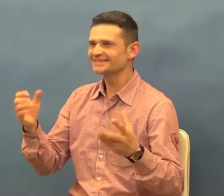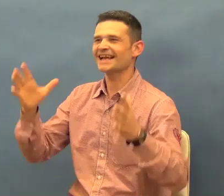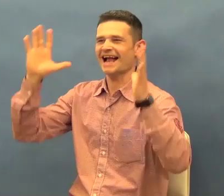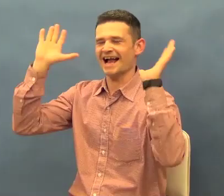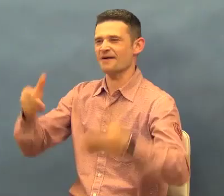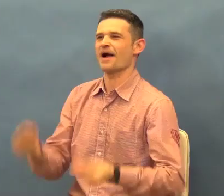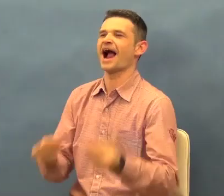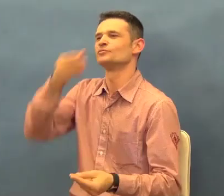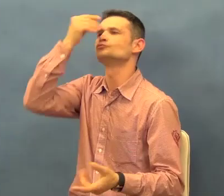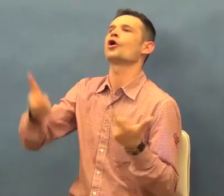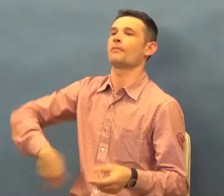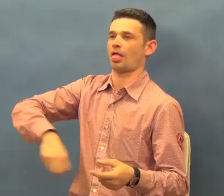Chwilę się zdenerwował, ale dał synowi dalej się bawić.